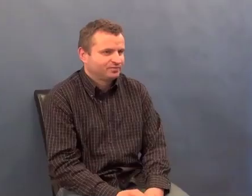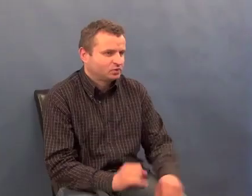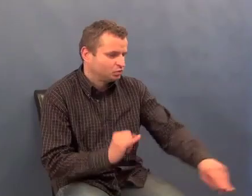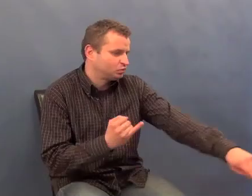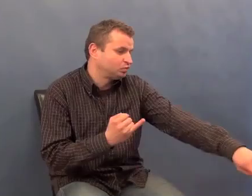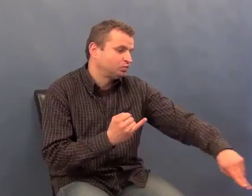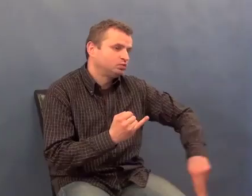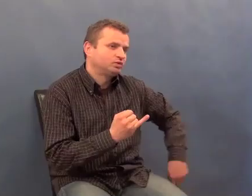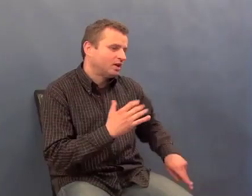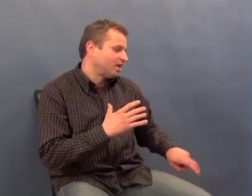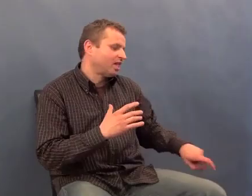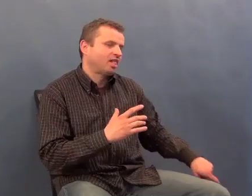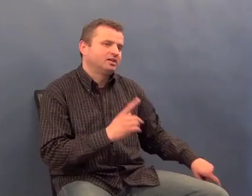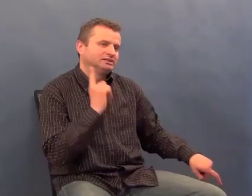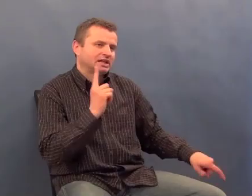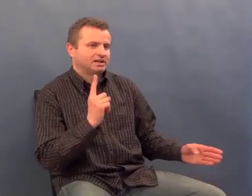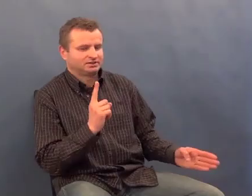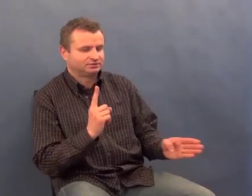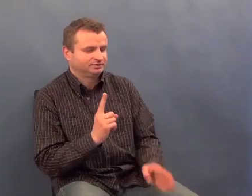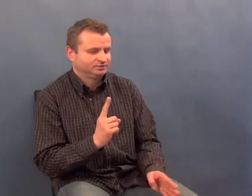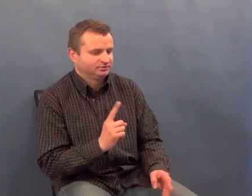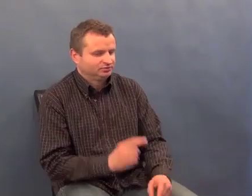Jest żółta linia i jest zakaz wchodzenia na nią.